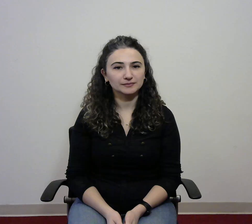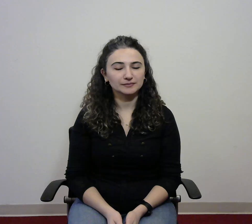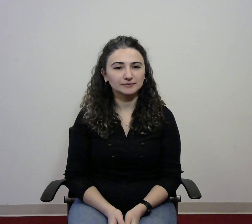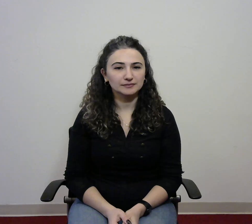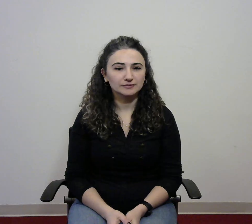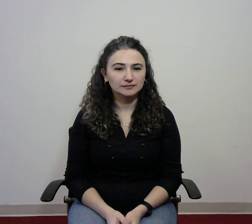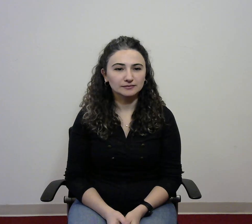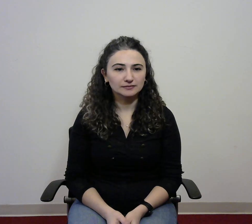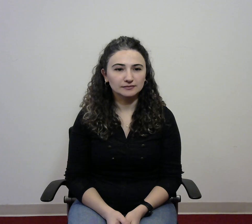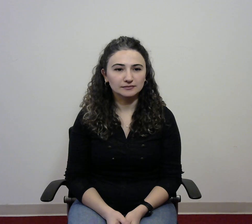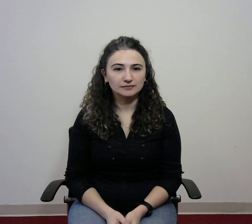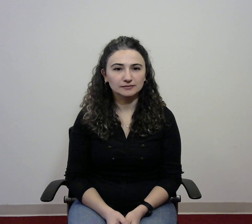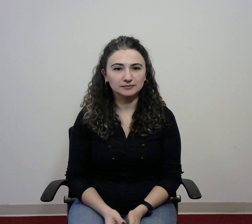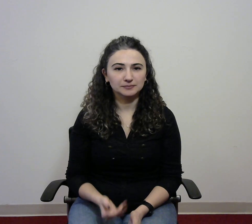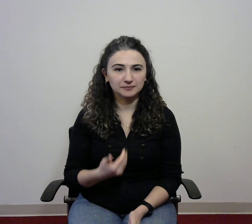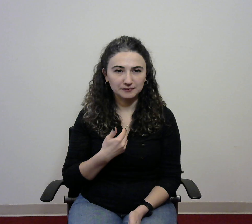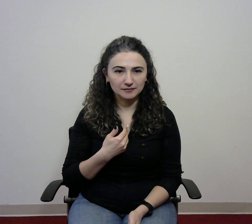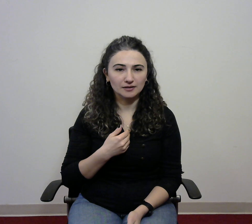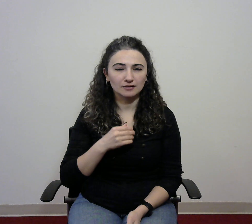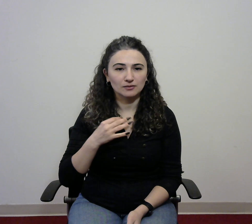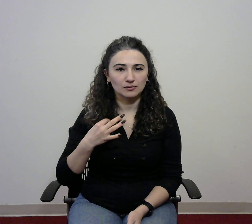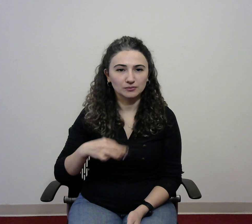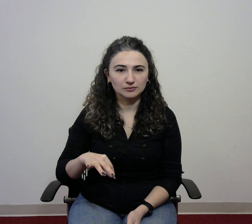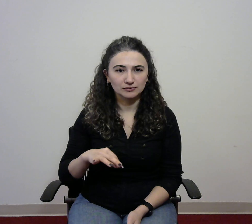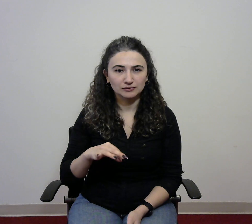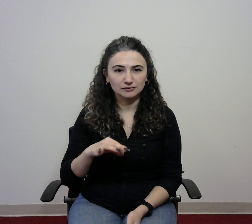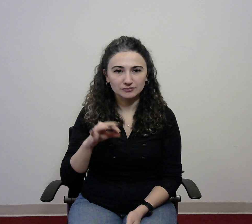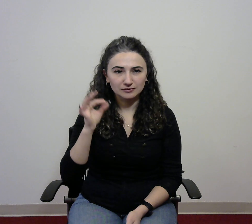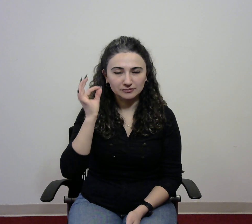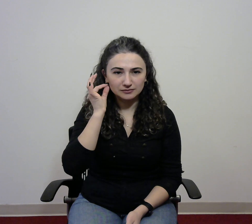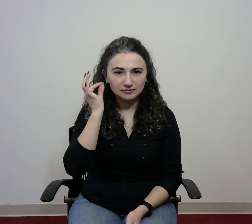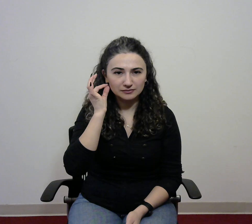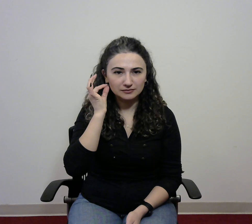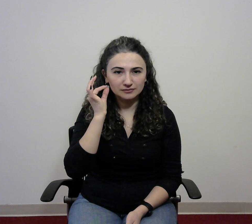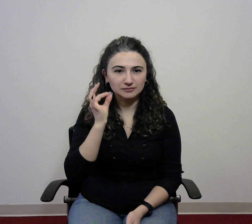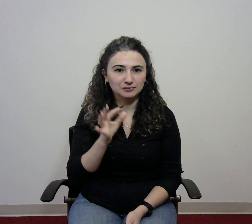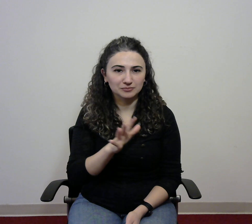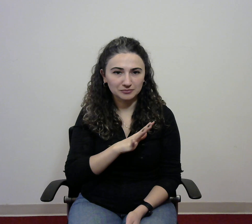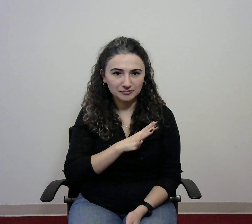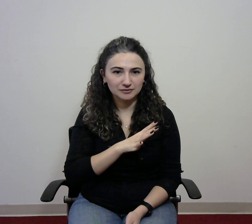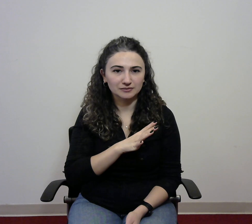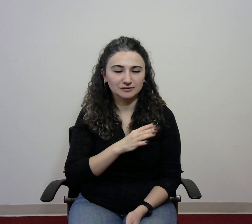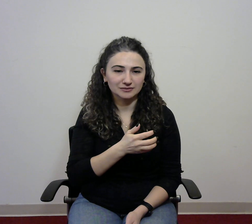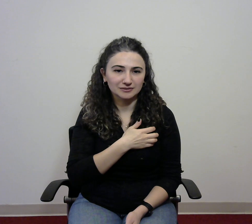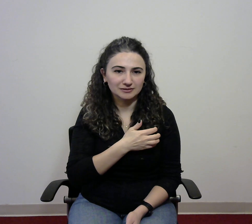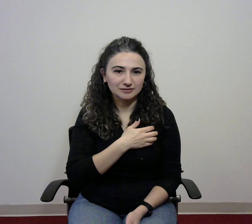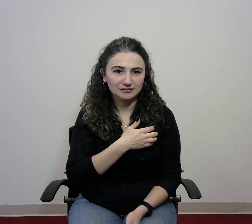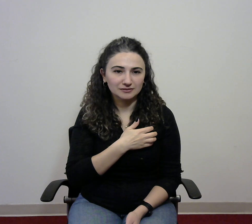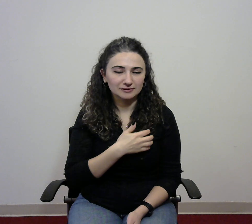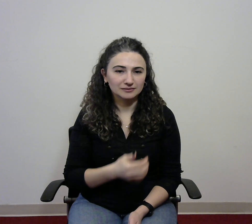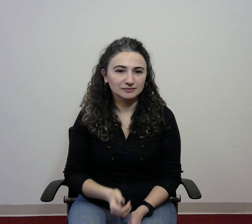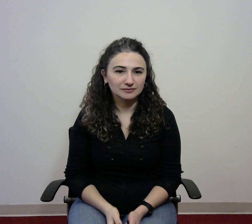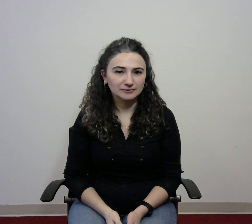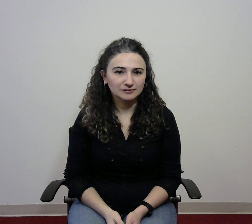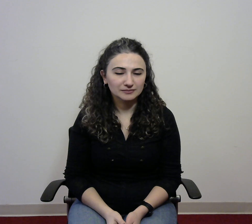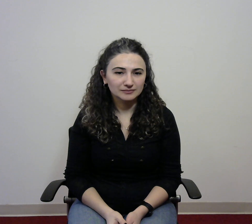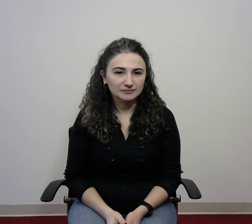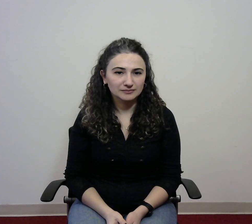Mənim oğlum həkim olmaq istəyir